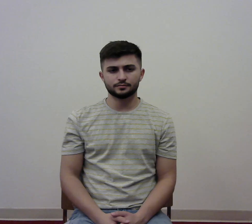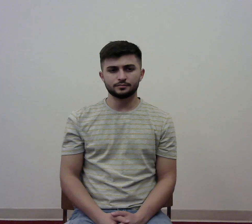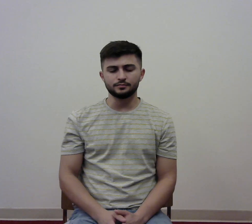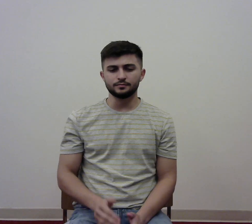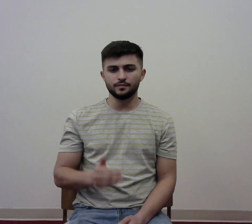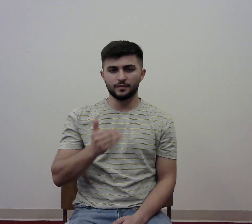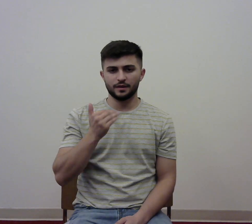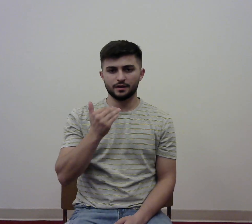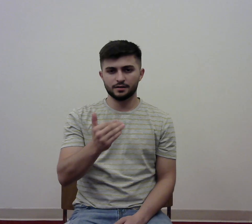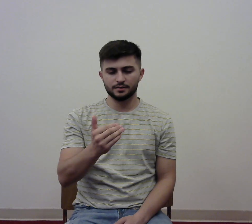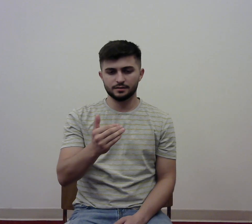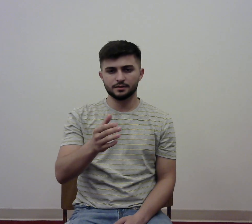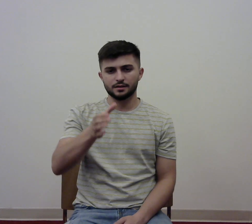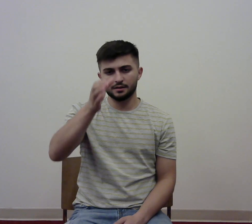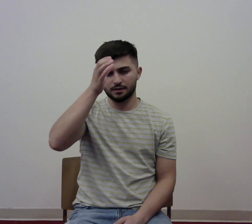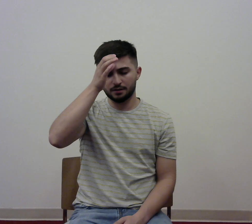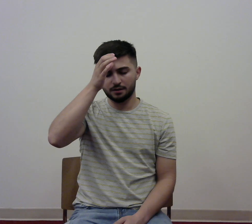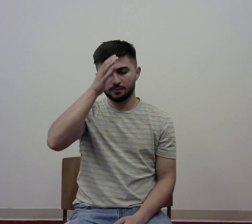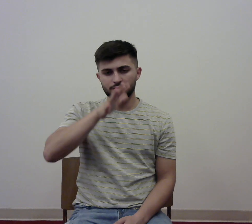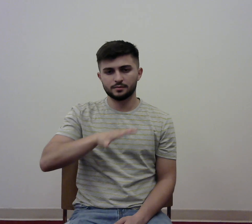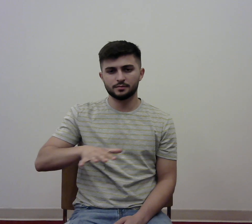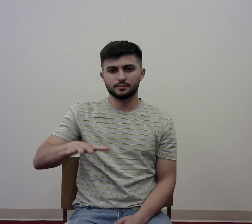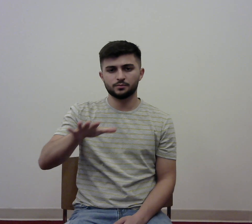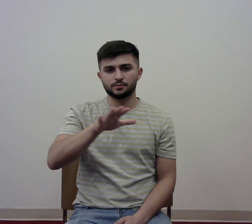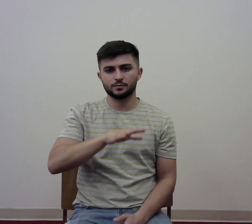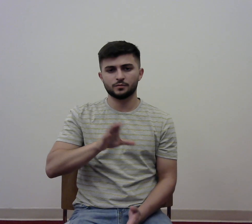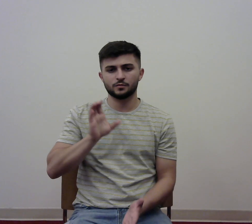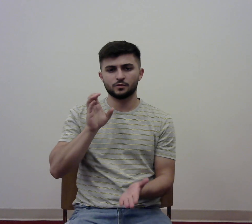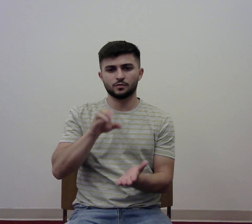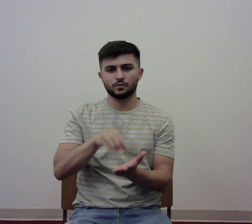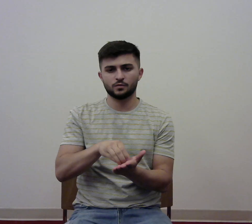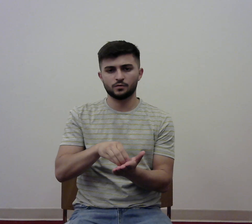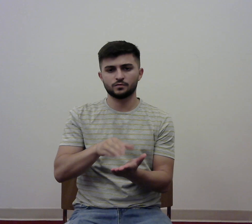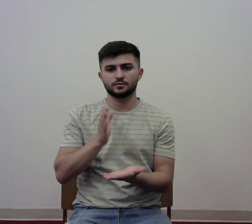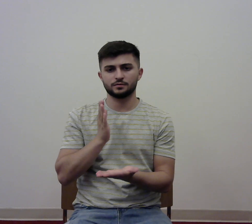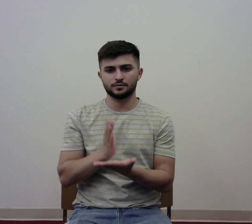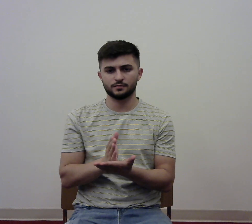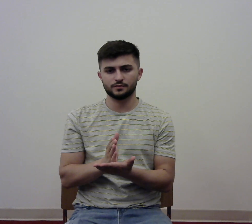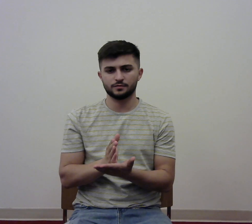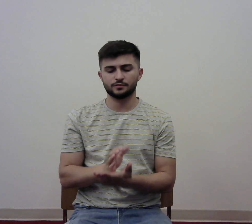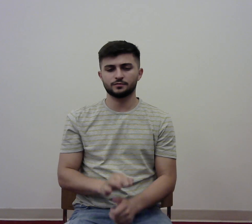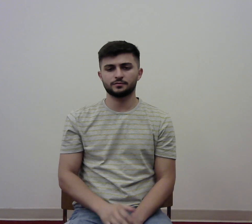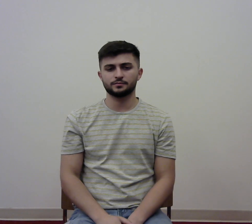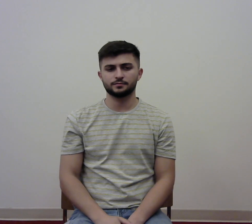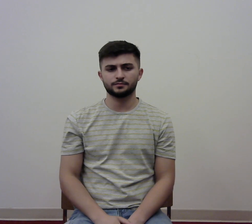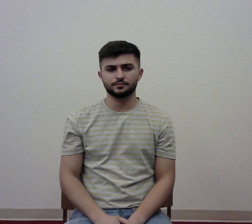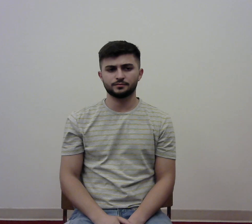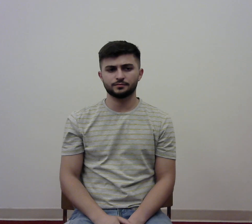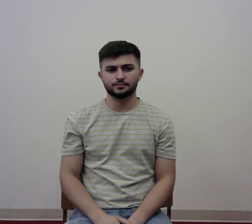Sizin Elmlər Akademiyası tərəfdə ofisiniz varmı?